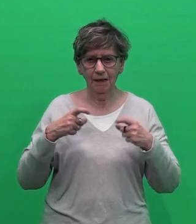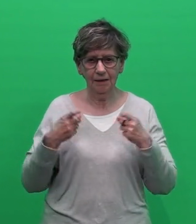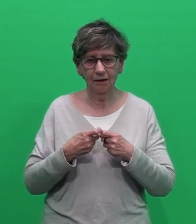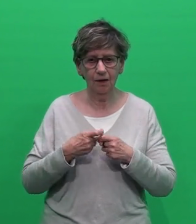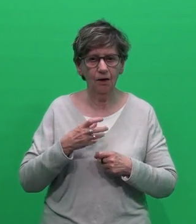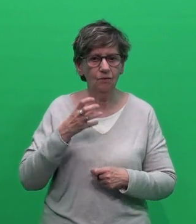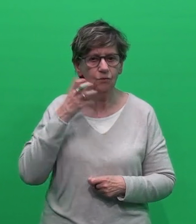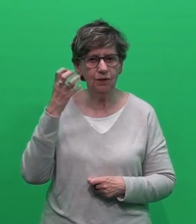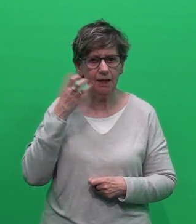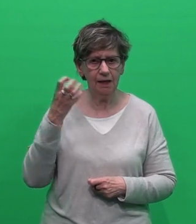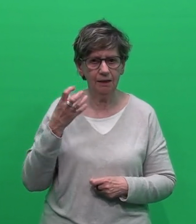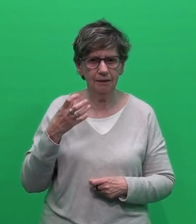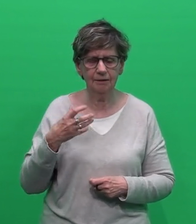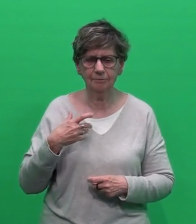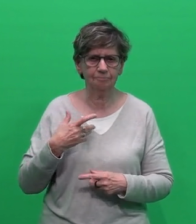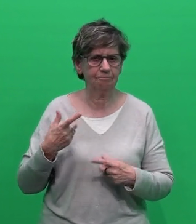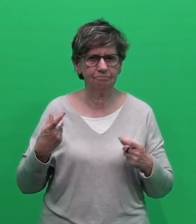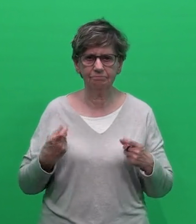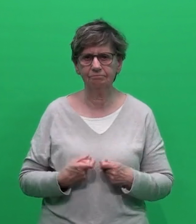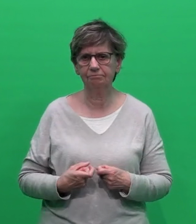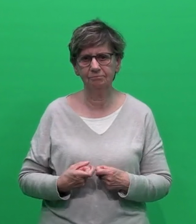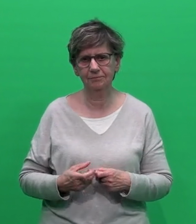Tinc al·lèrgia a la fruita, soc al·lèrgica.